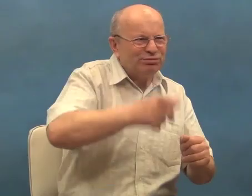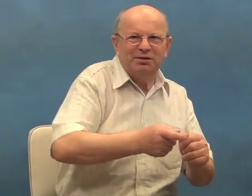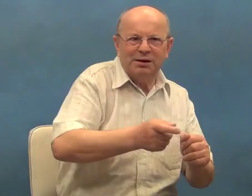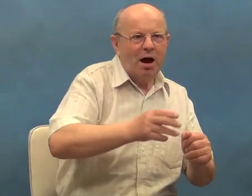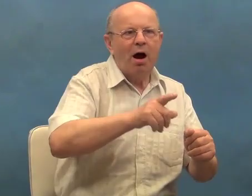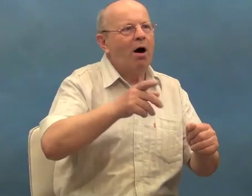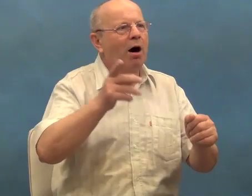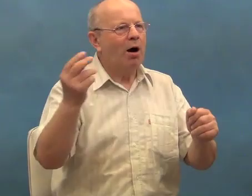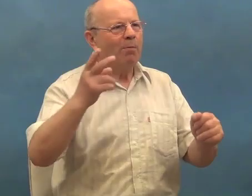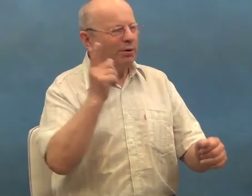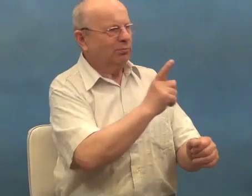Policjant podszedł do Charliego Chaplina.